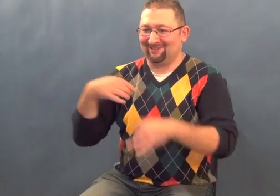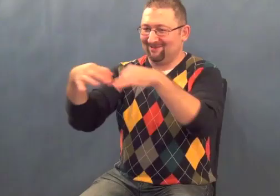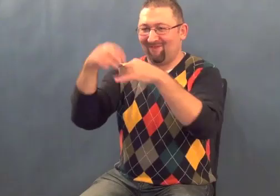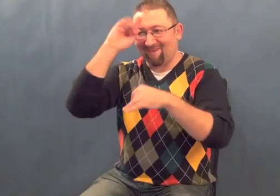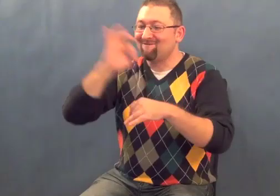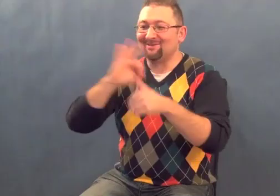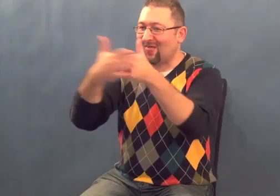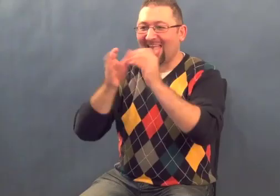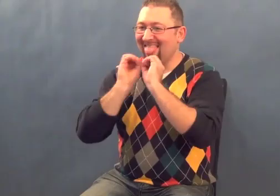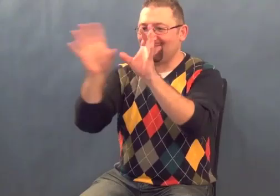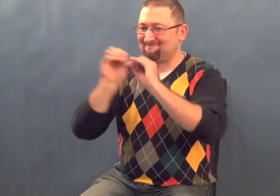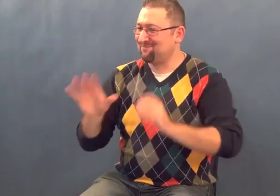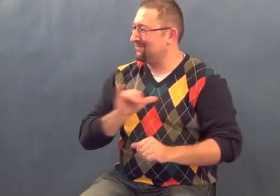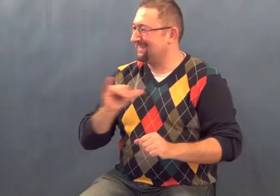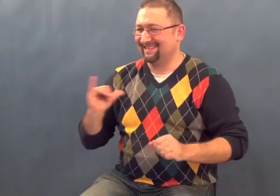Wiesz, że moja żona nie wypuszcza mnie samego.